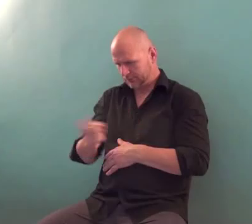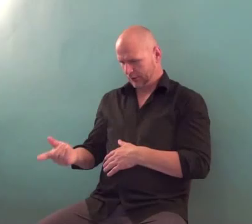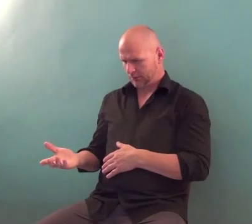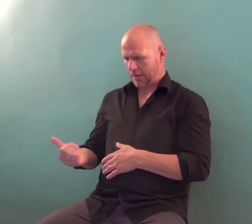Jak to?